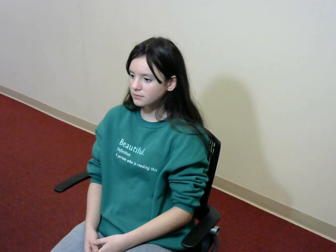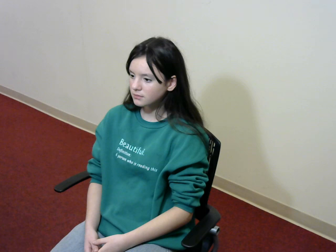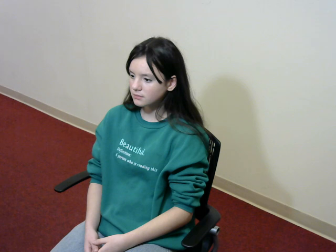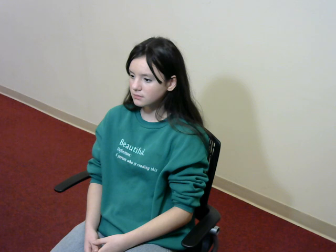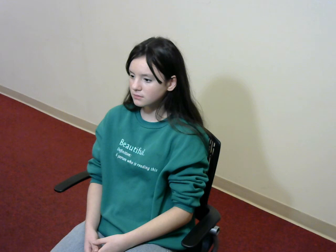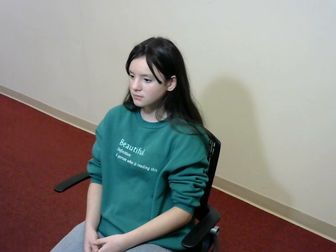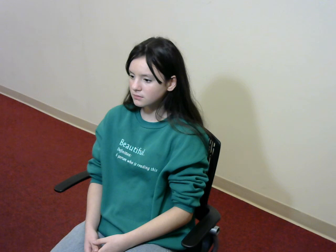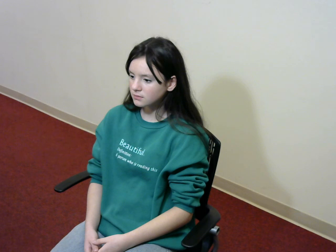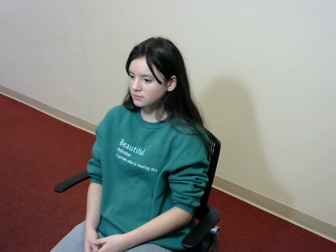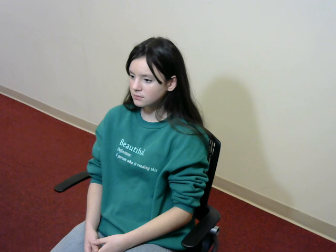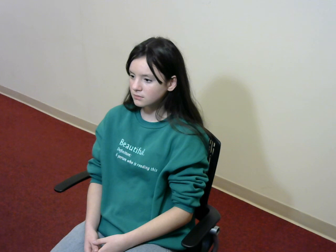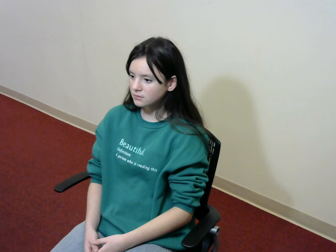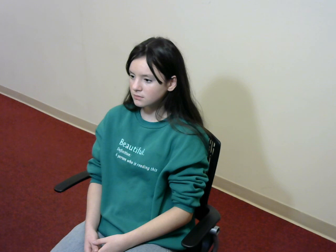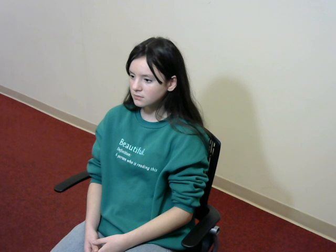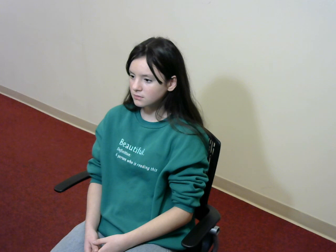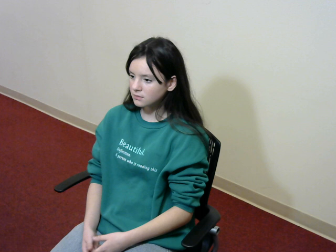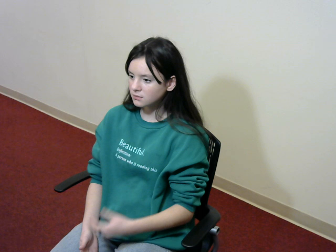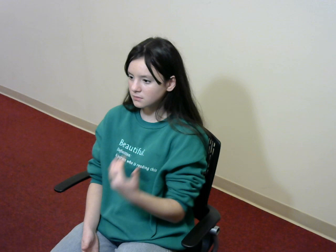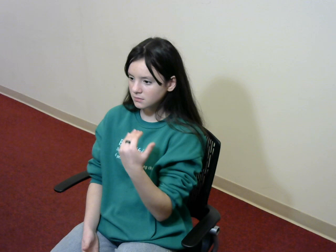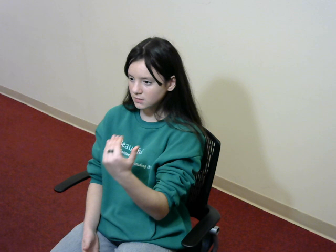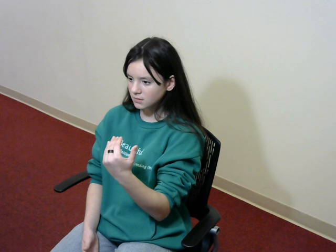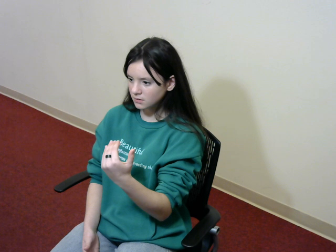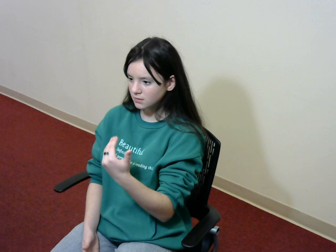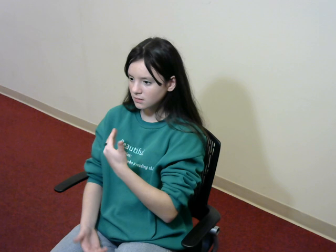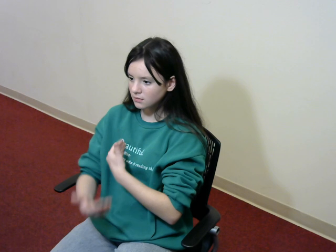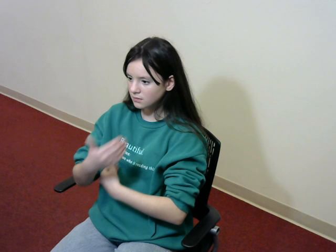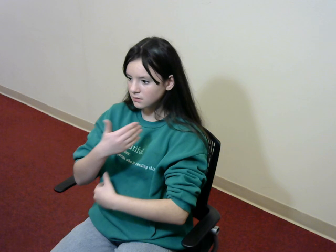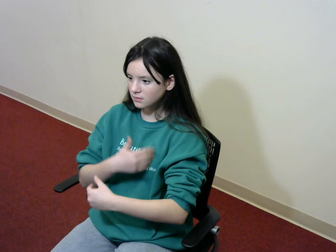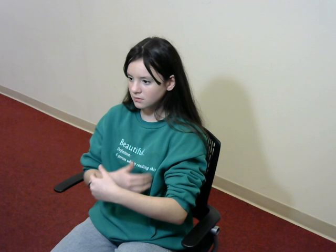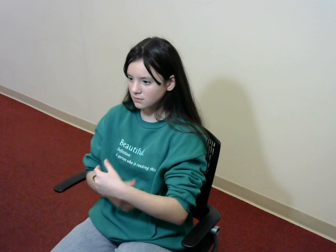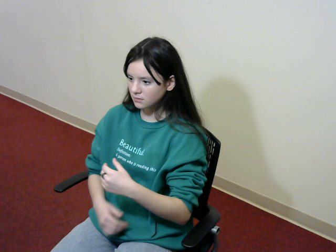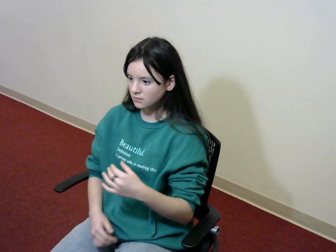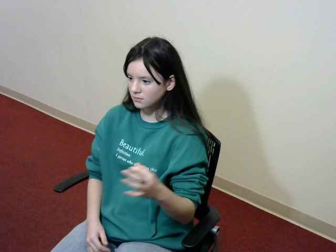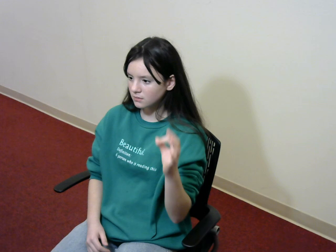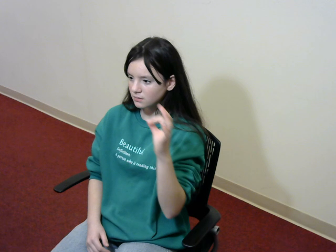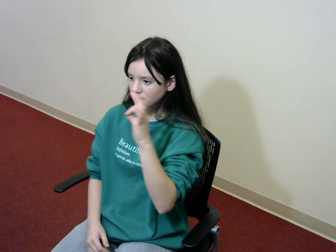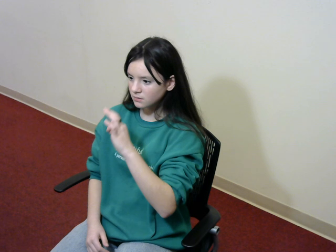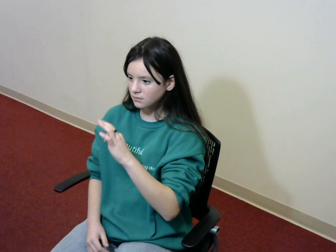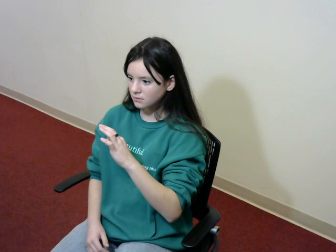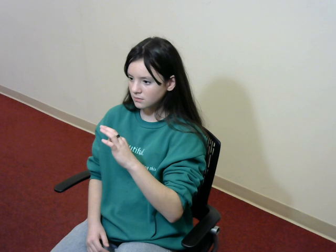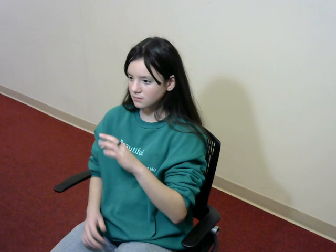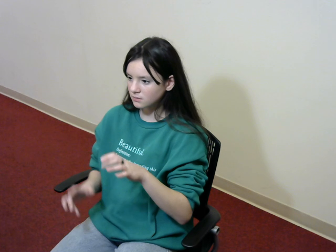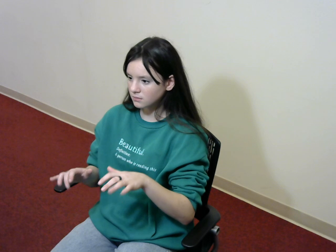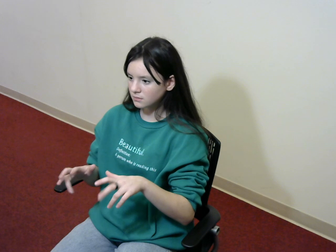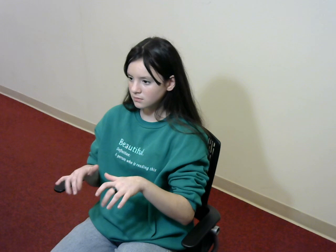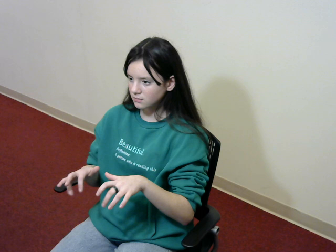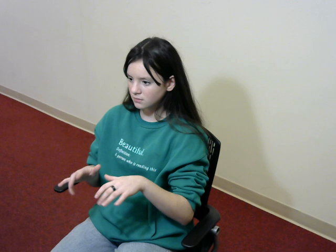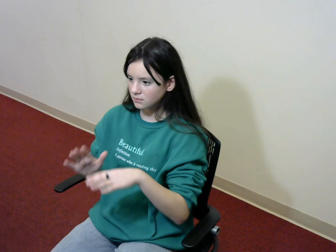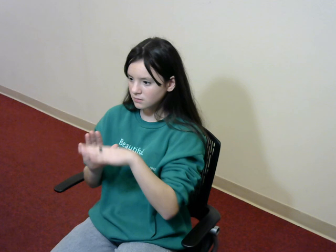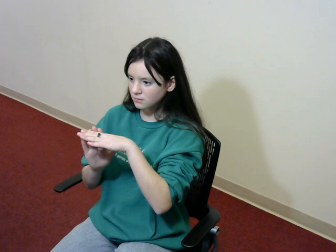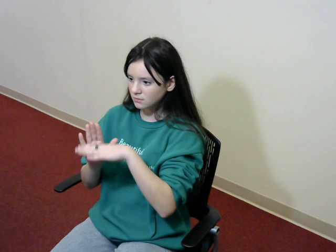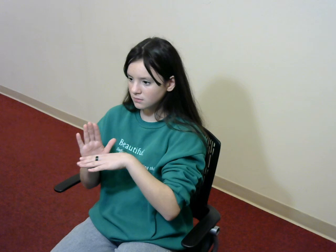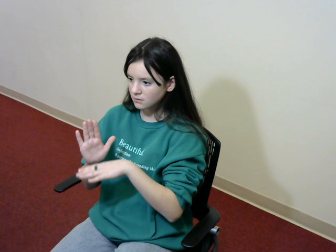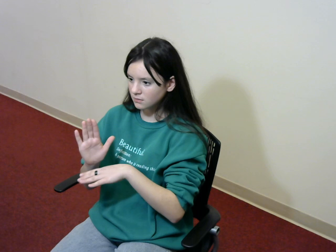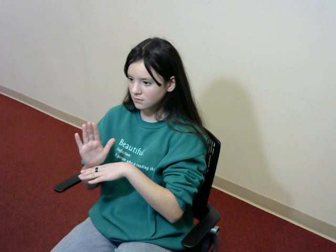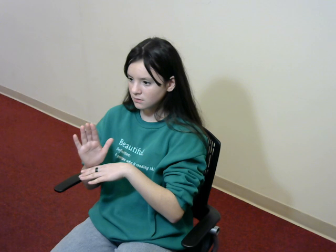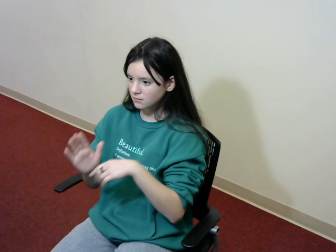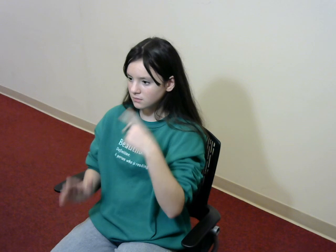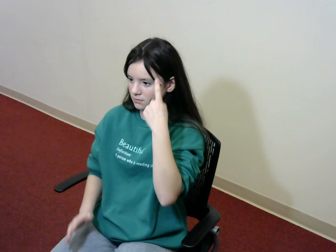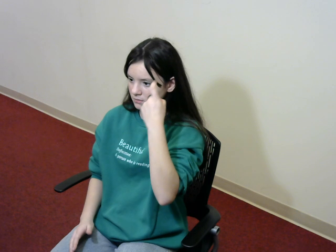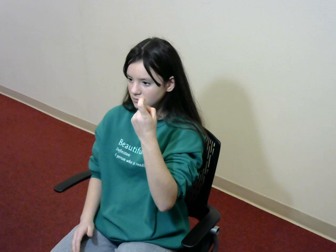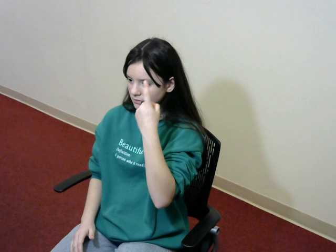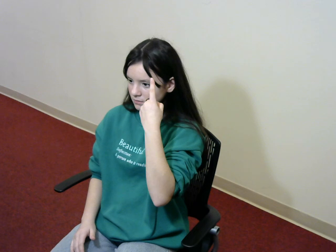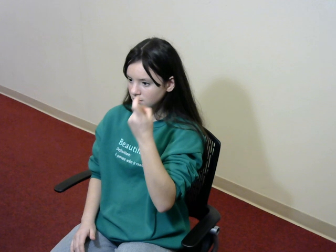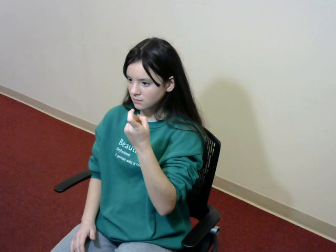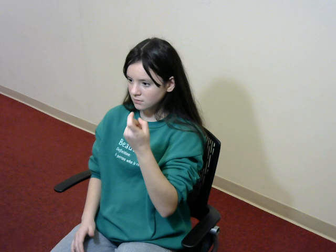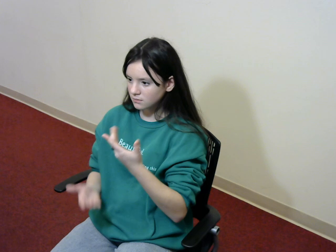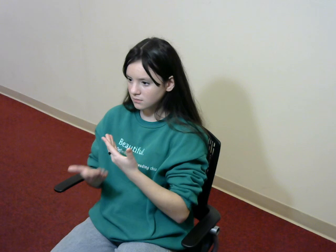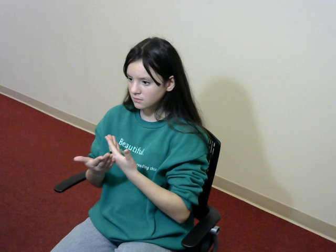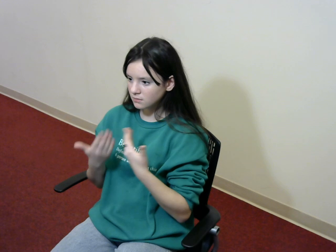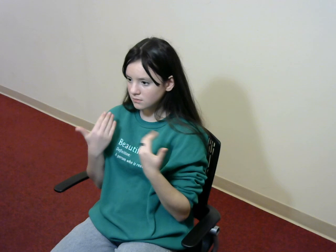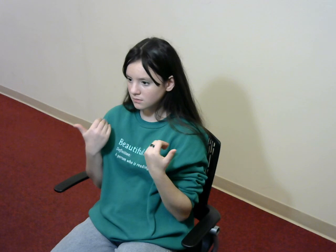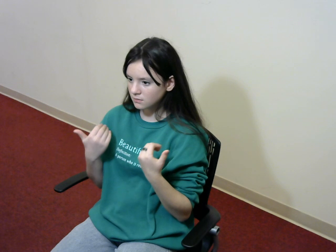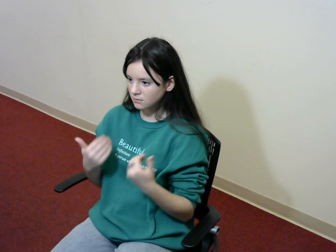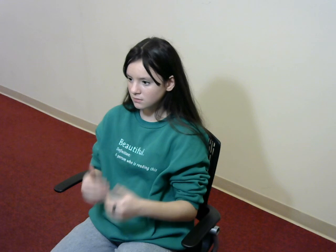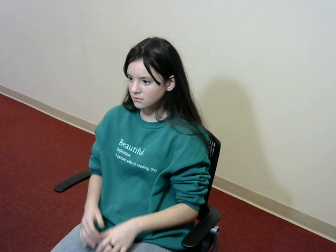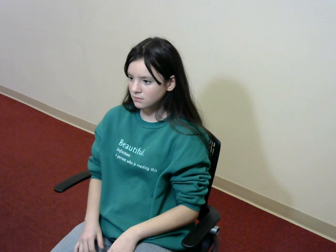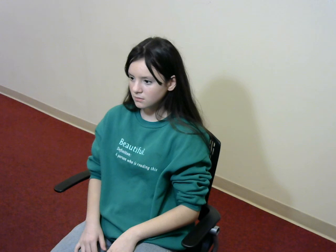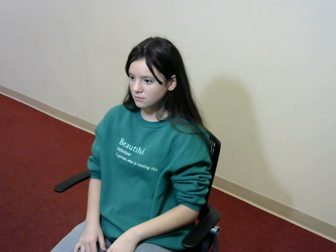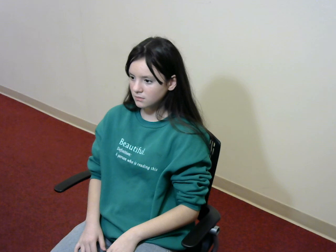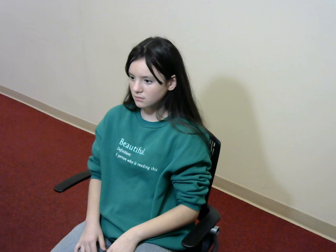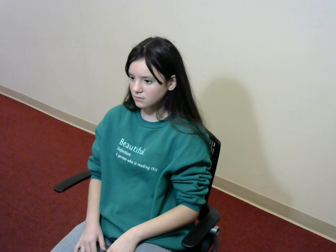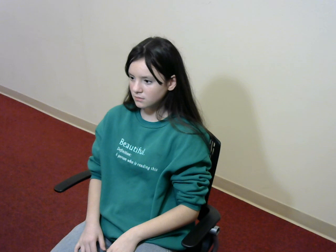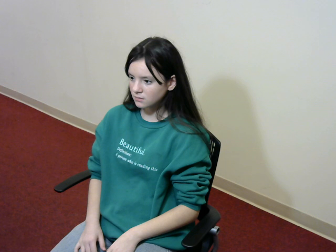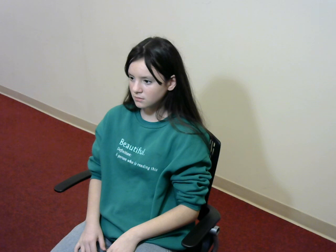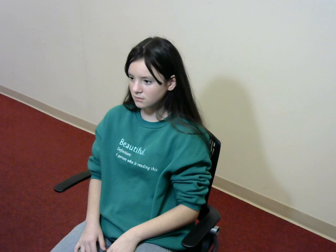Sizin əlilliyiniz haqqınızda sistemdə məlumat yoxdur